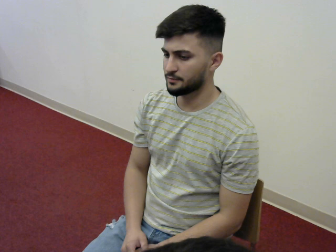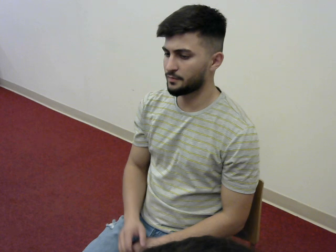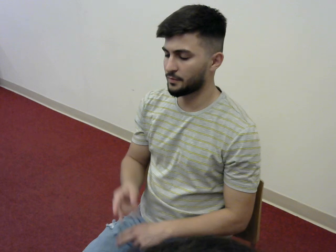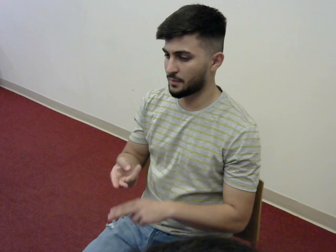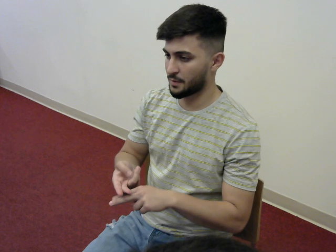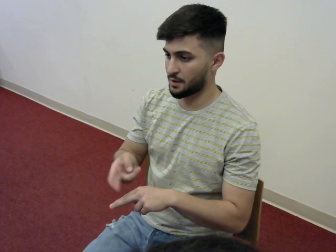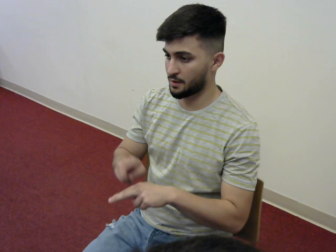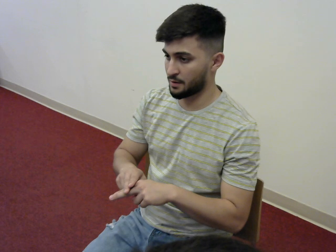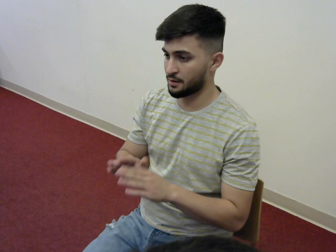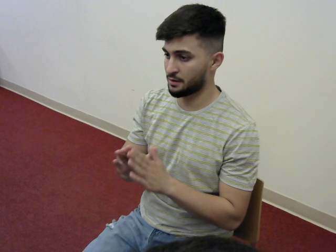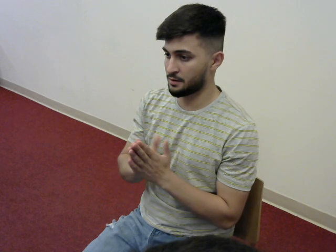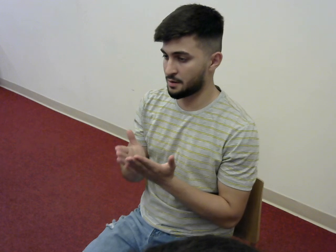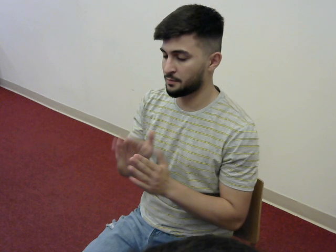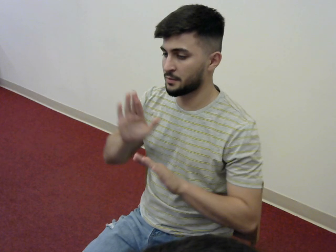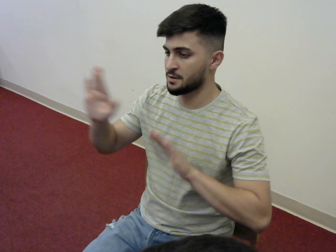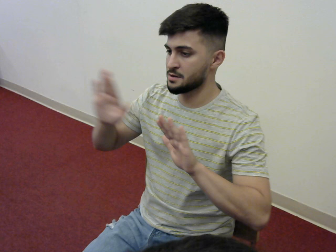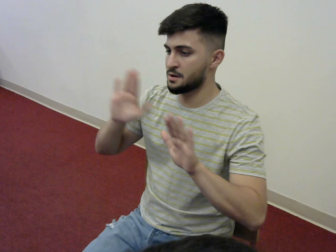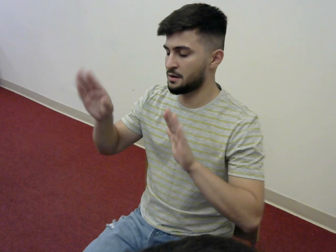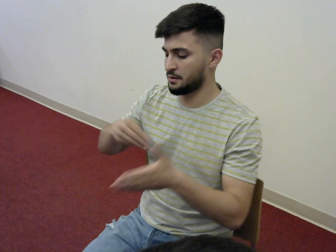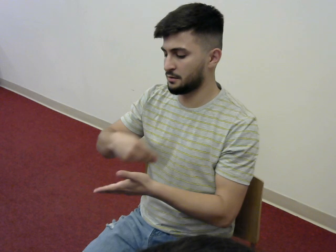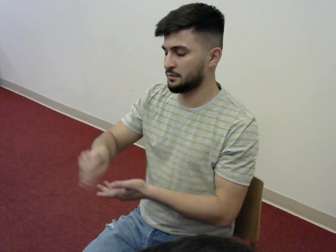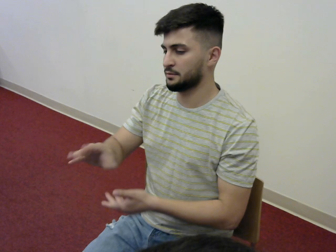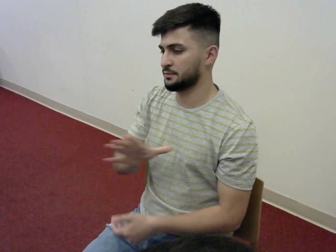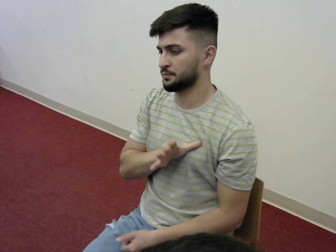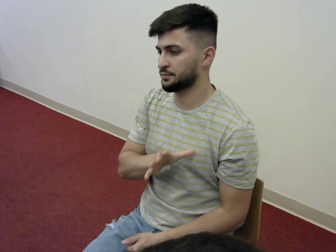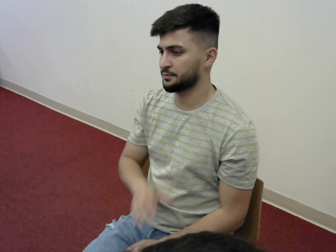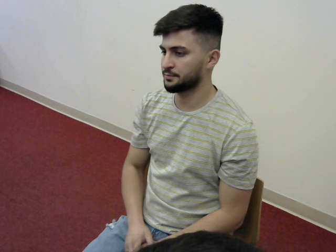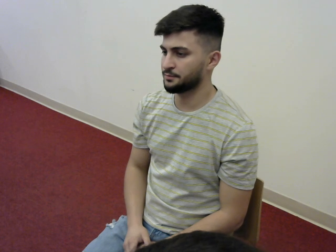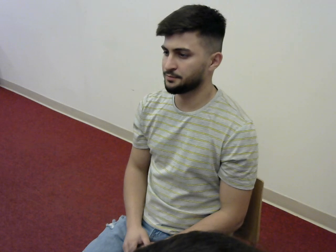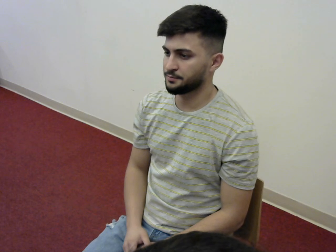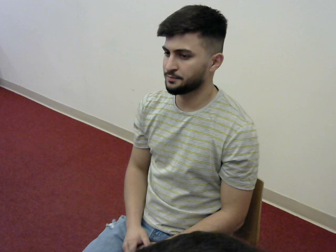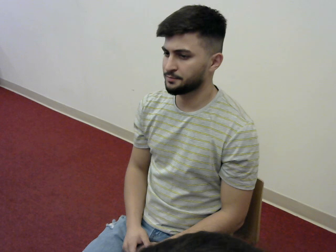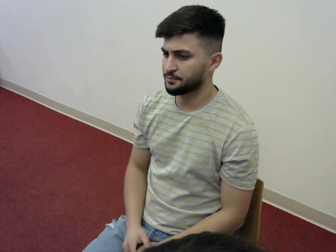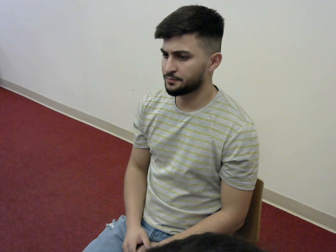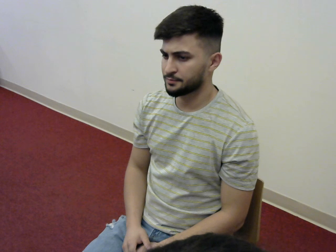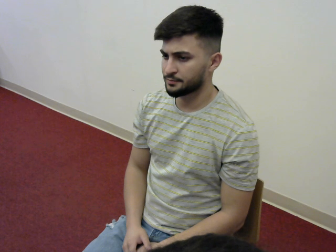Bu kitabları sərgidən almışam